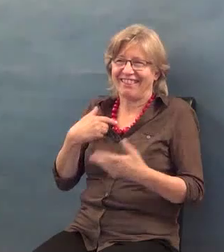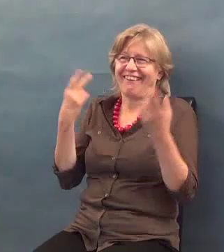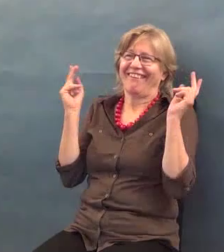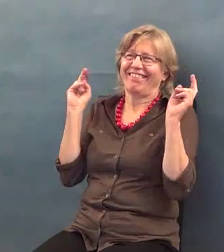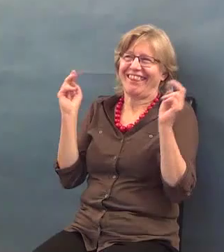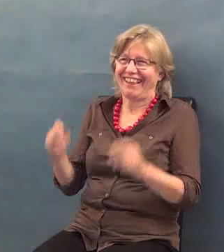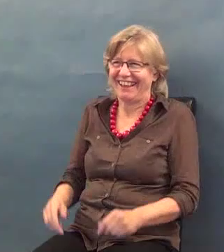Ja odpoczywam.